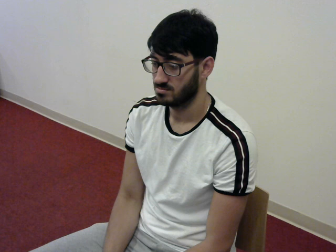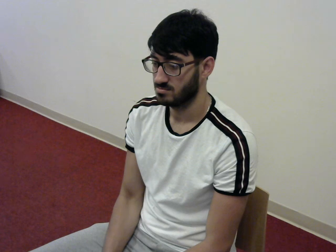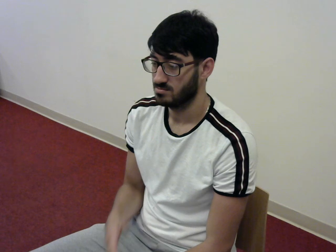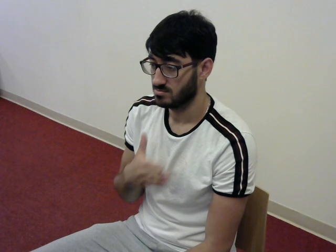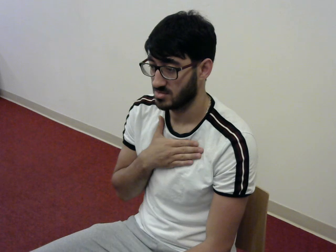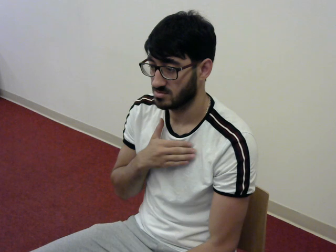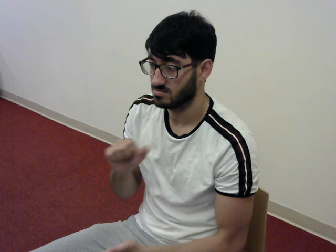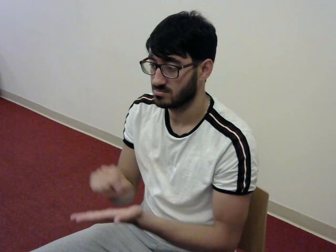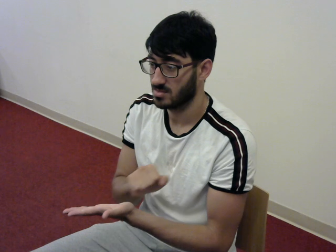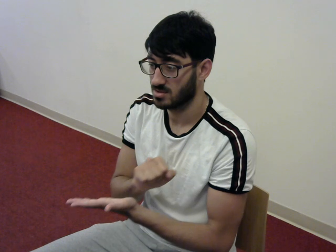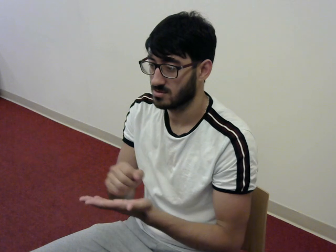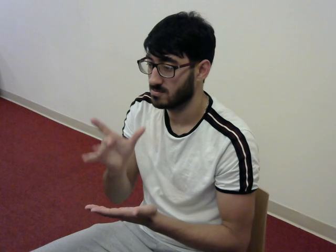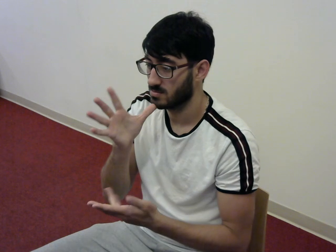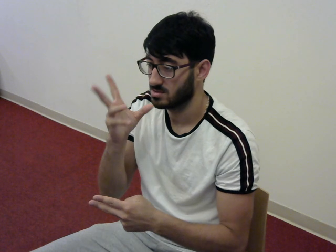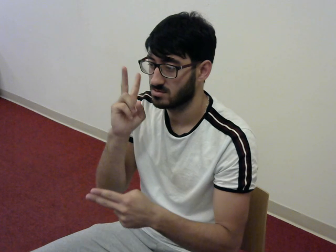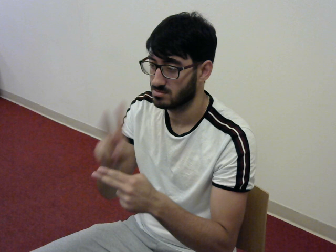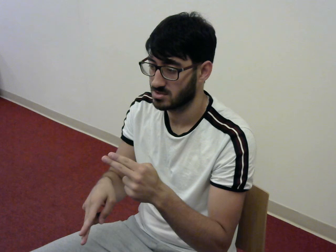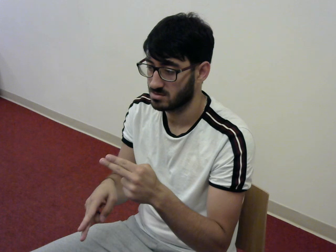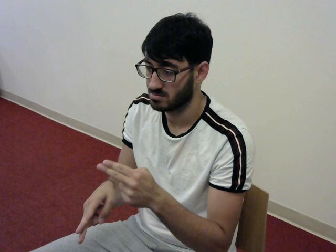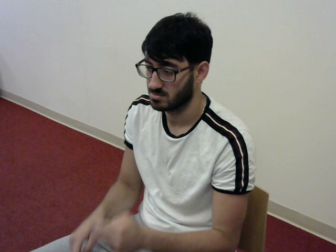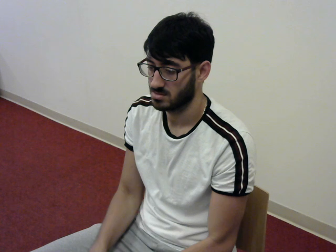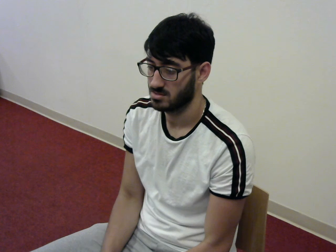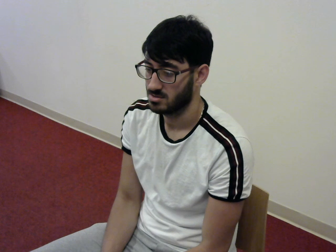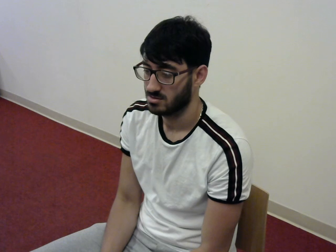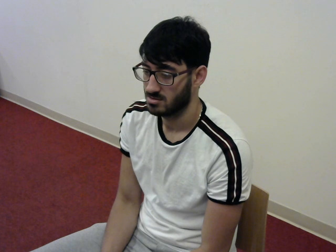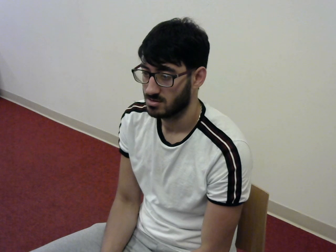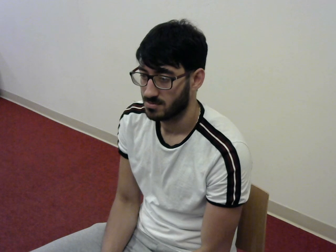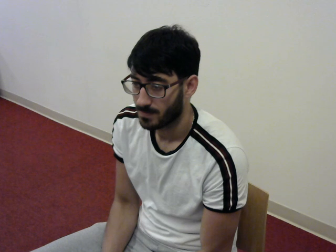Mənim sənədimin vaxtı bitib